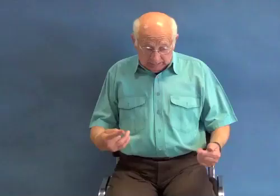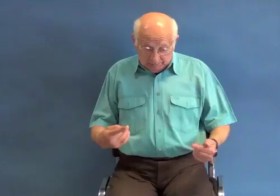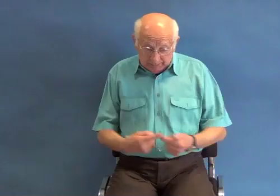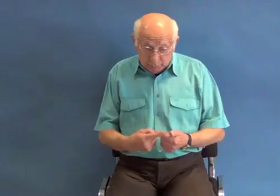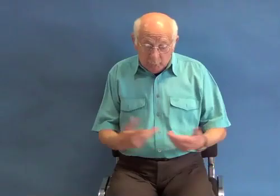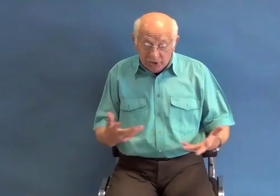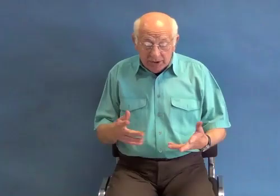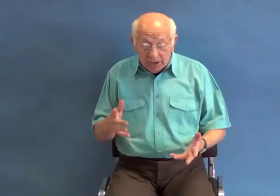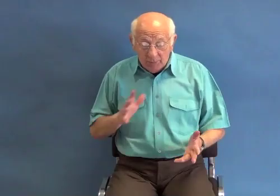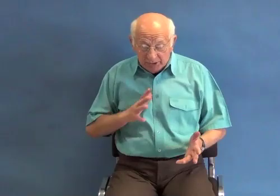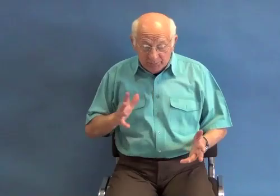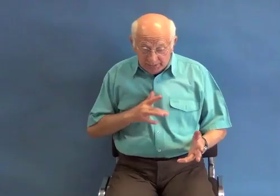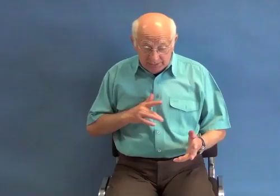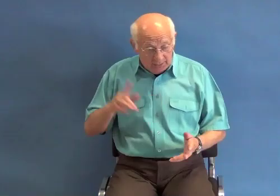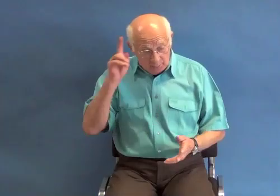Pasuje to do miejsc, gdzie jest niebezpiecznie.